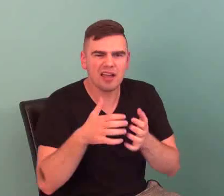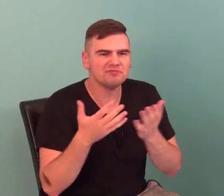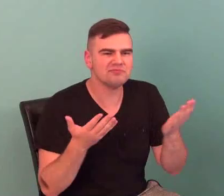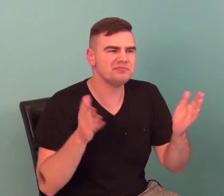Niczego nie ma.